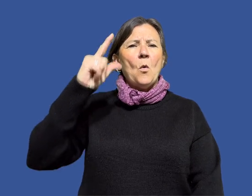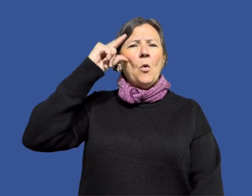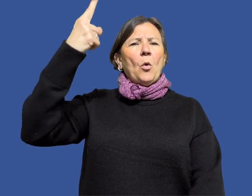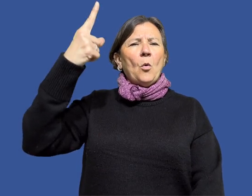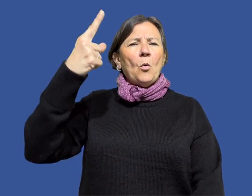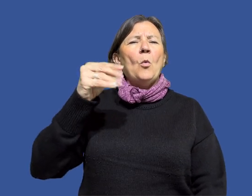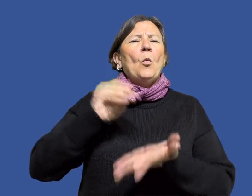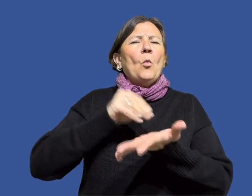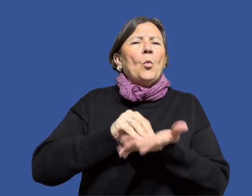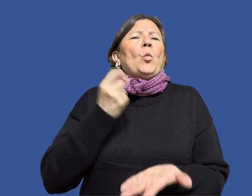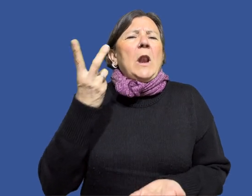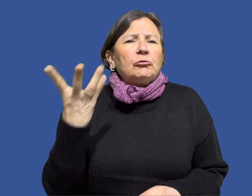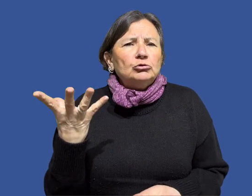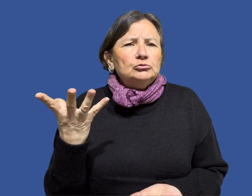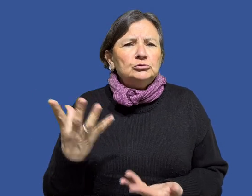Quantes vegades al dia?